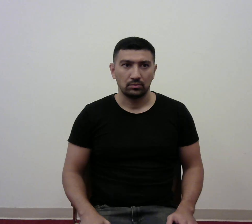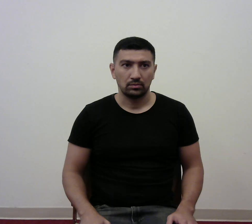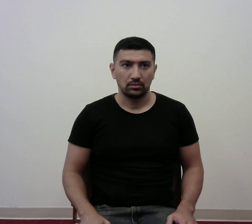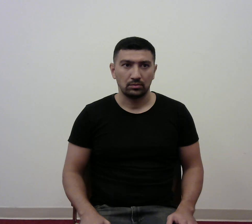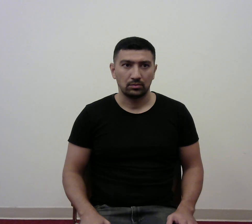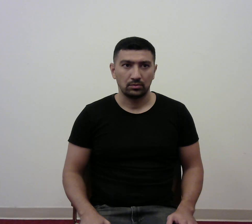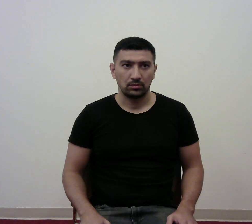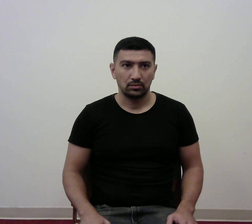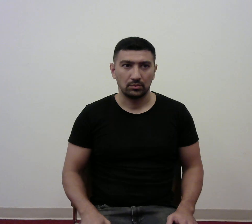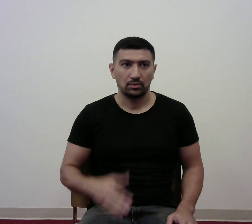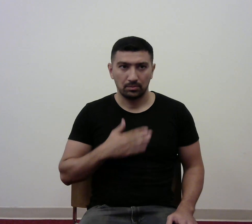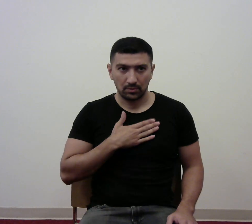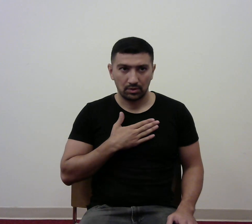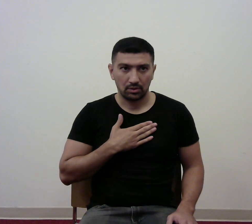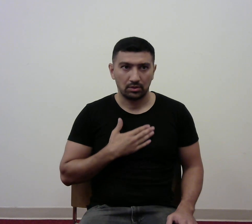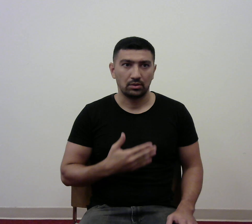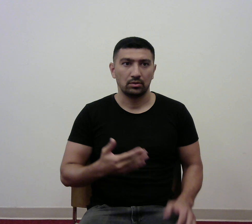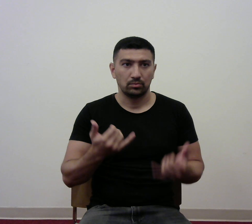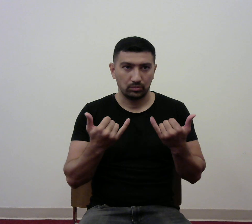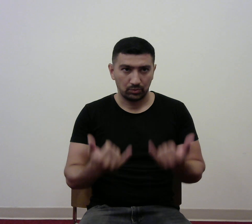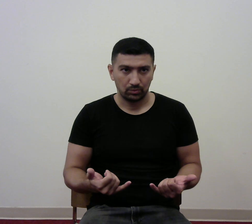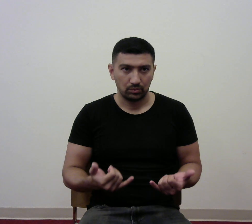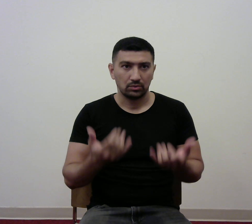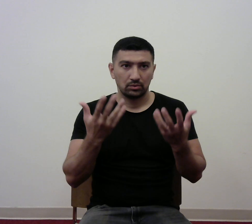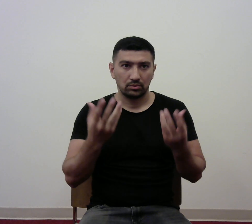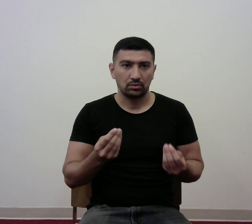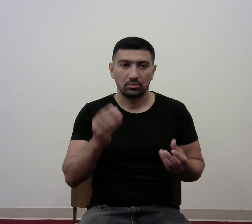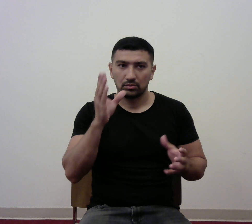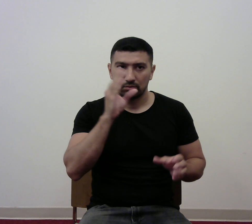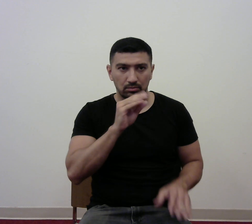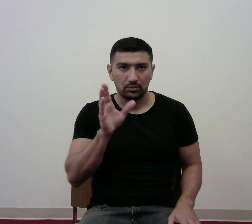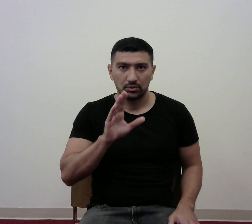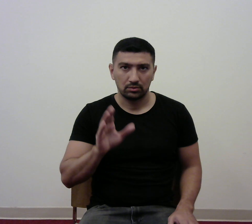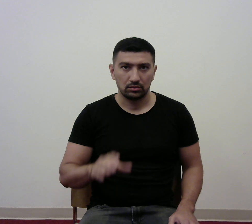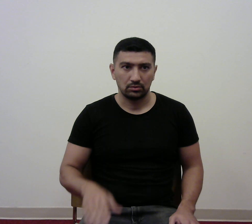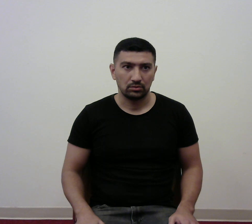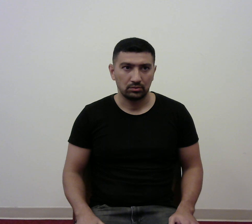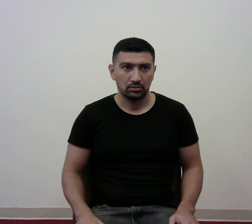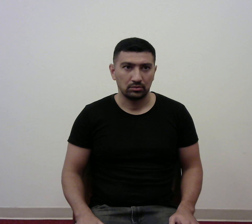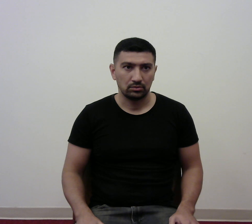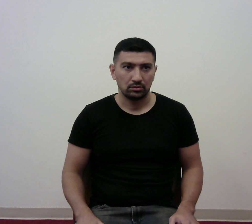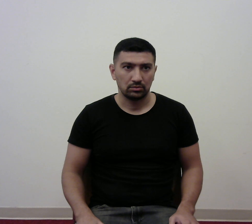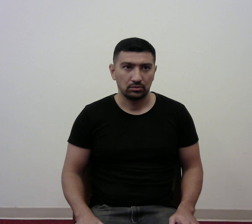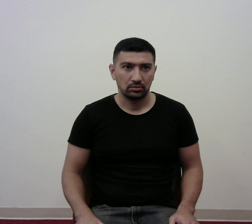Məndə bu gün alınmır